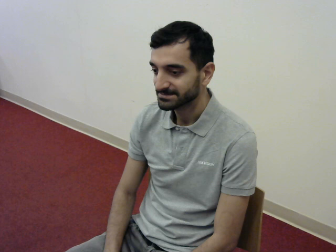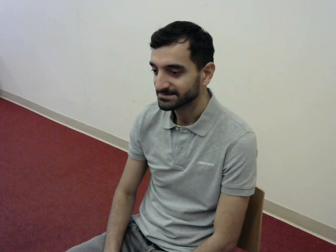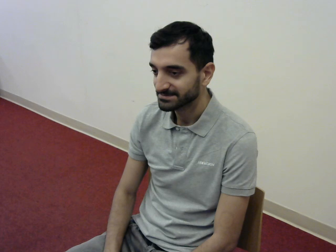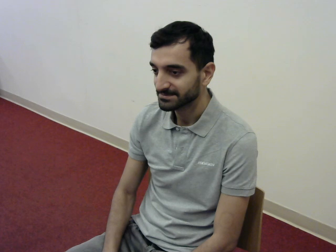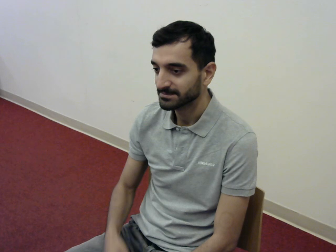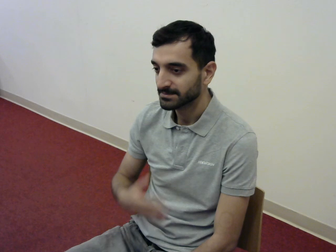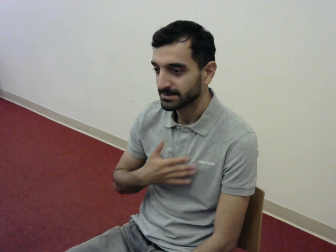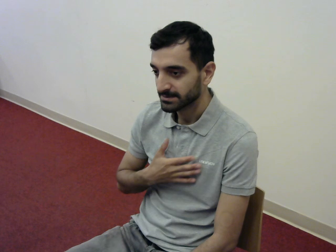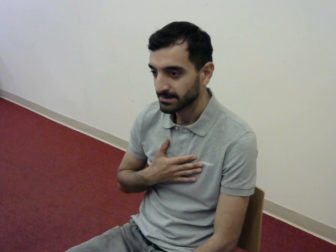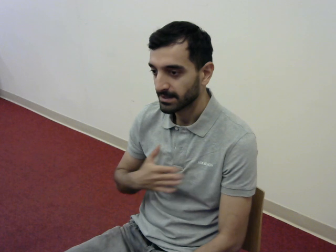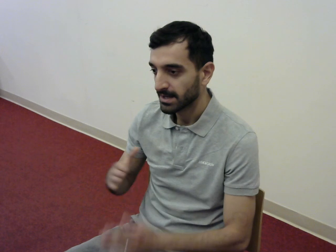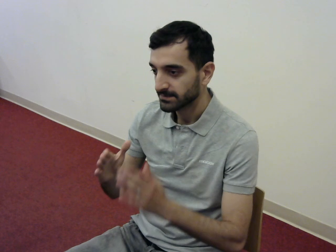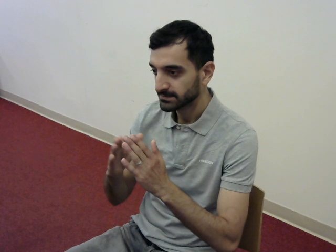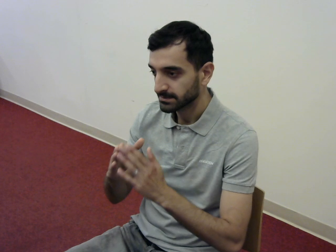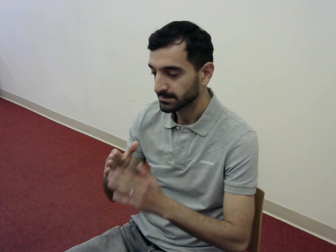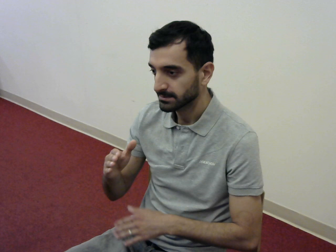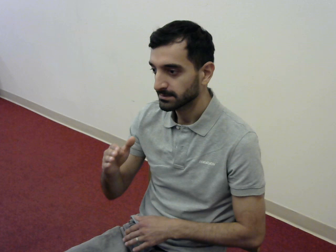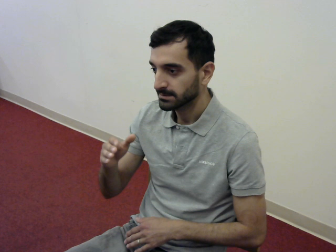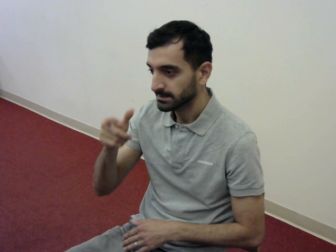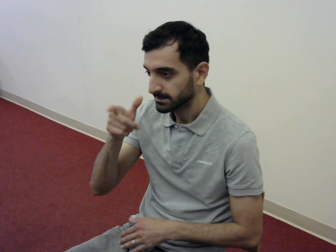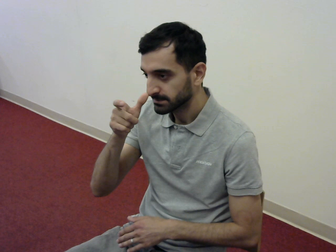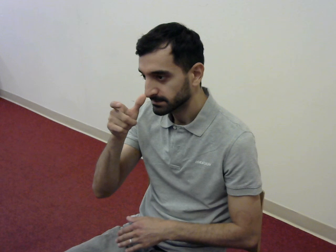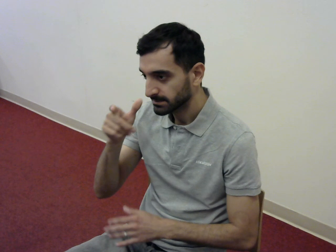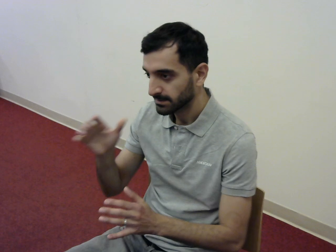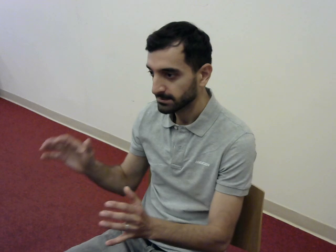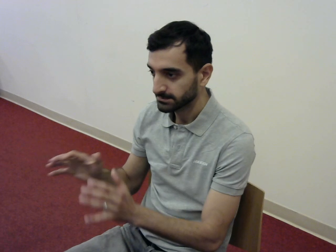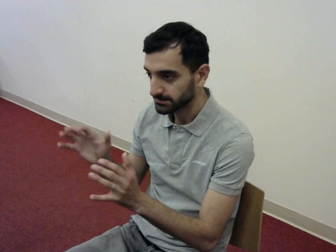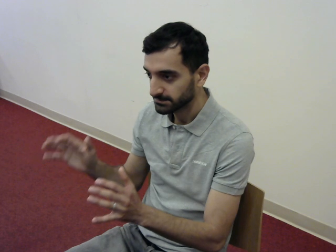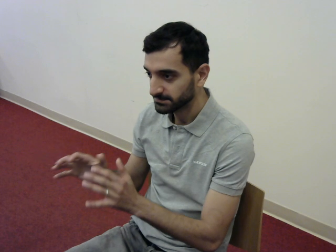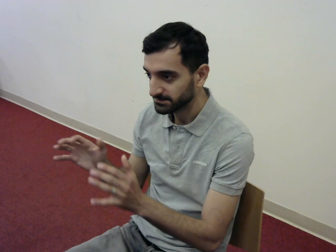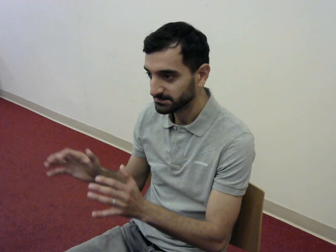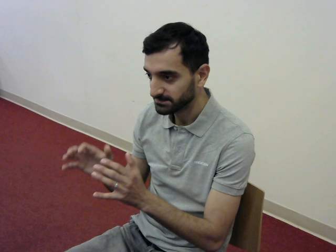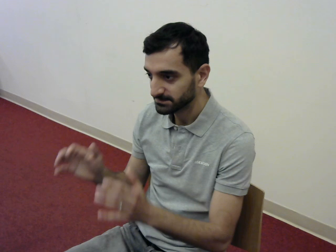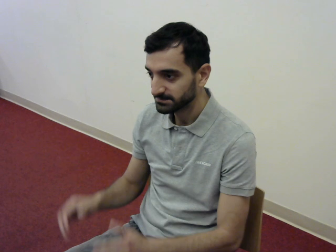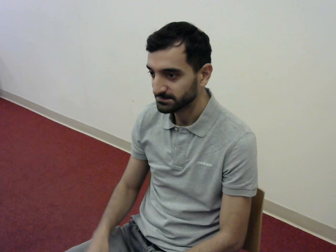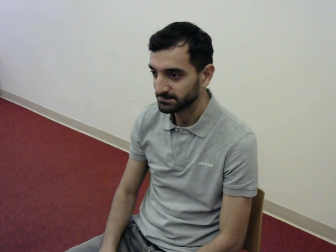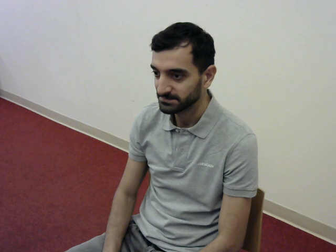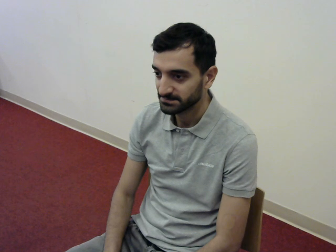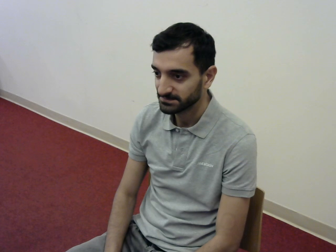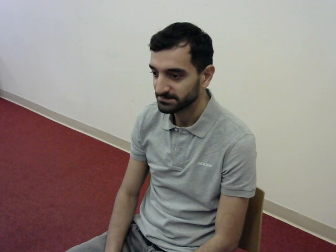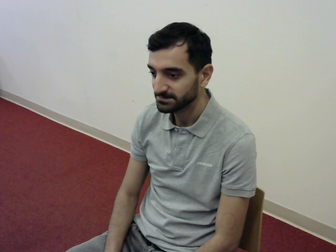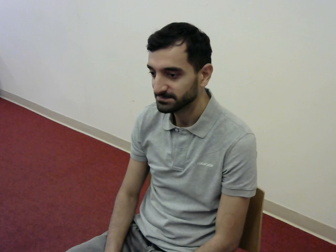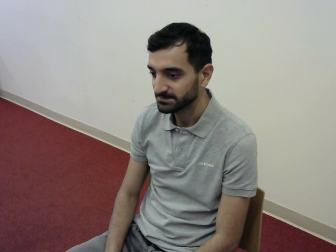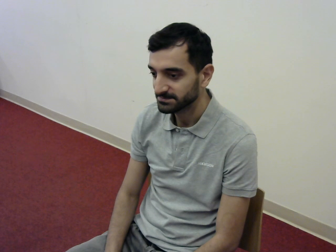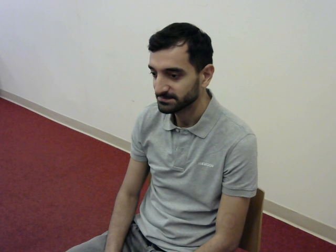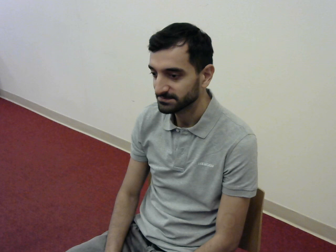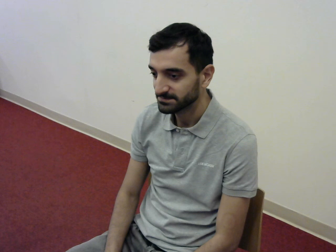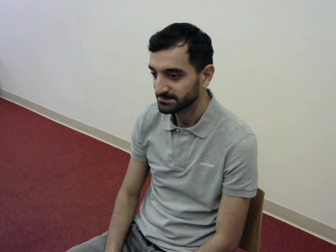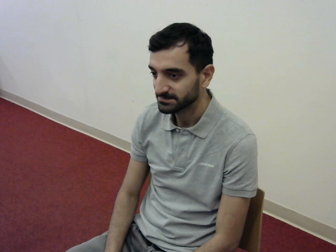Mən evdə it saxlayıram